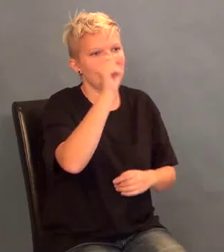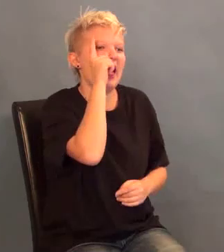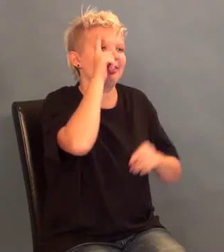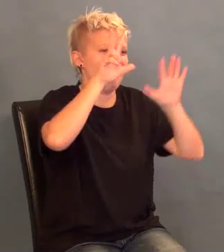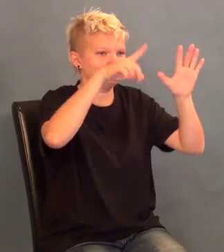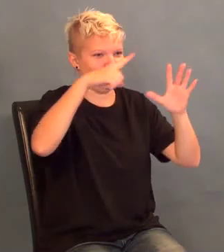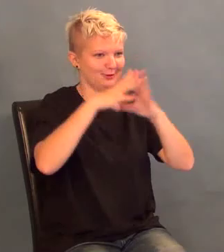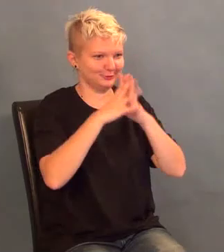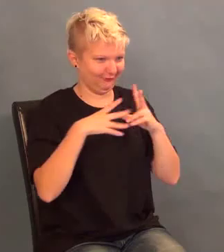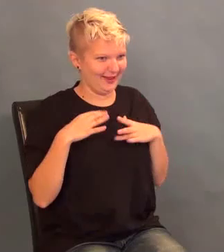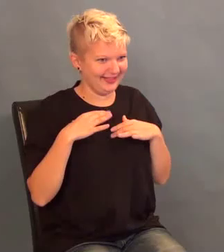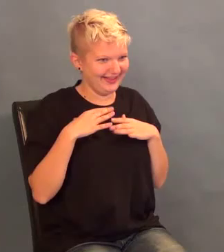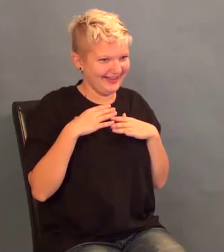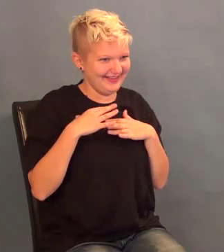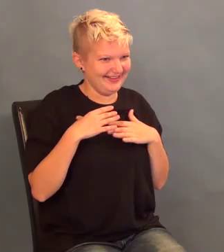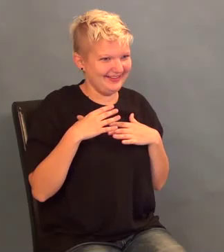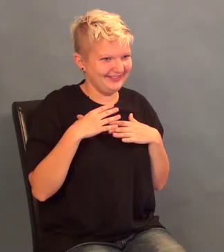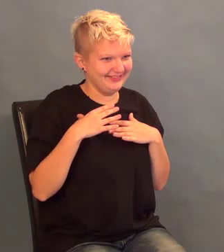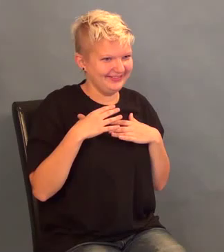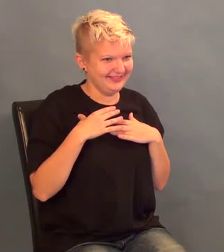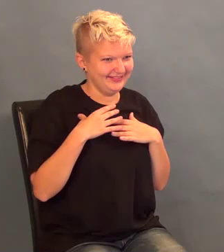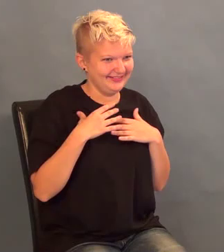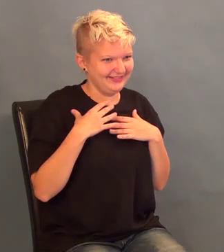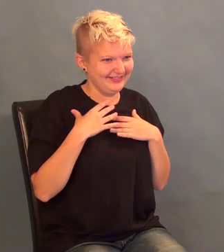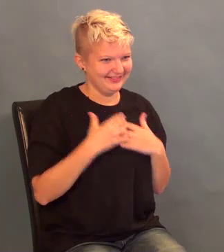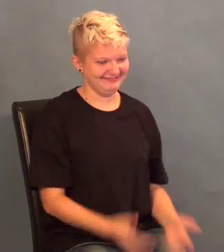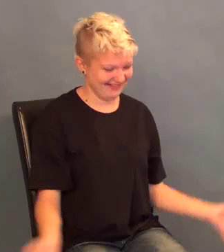Masz wolne rano od ósmej do dziesiątej?